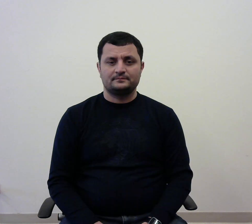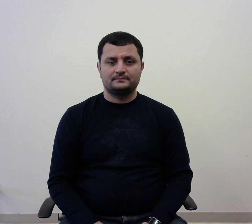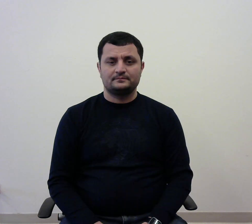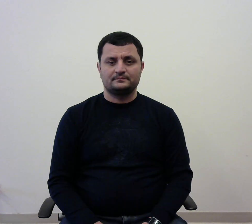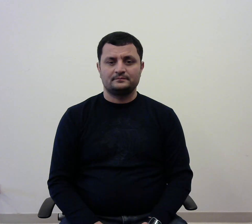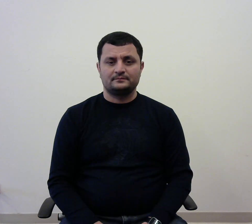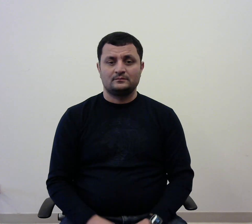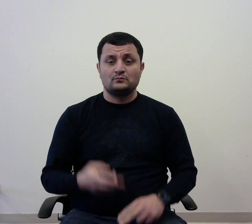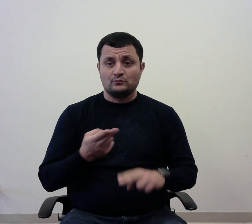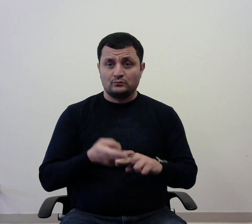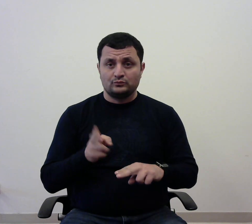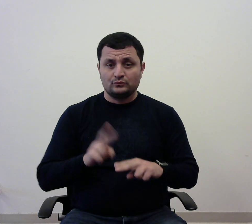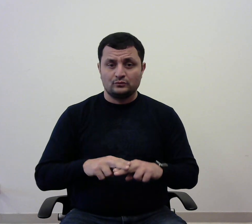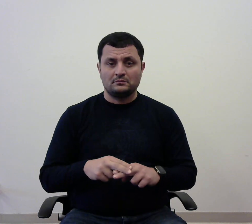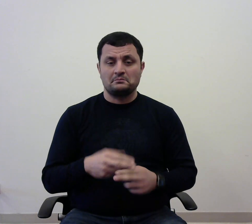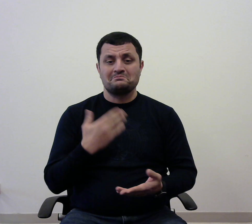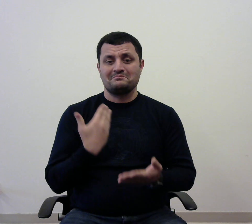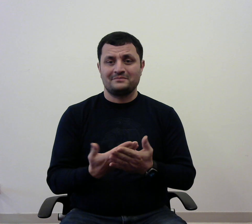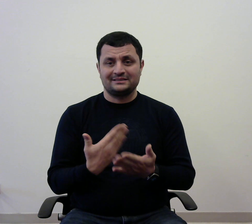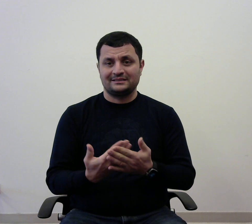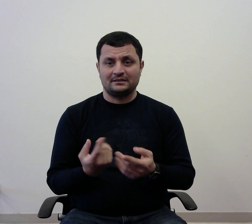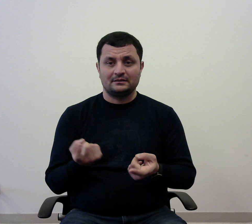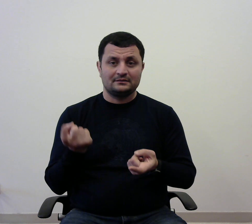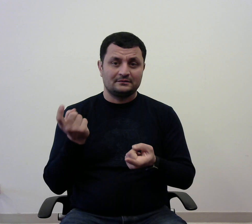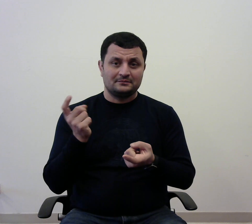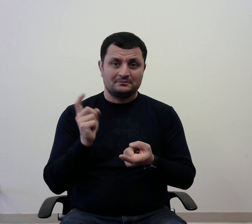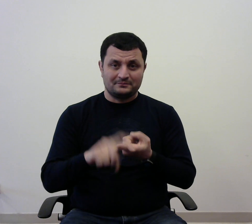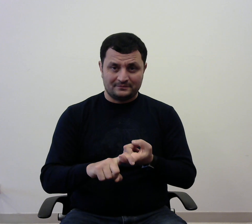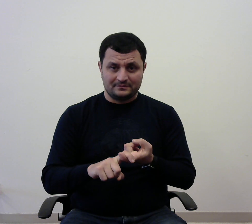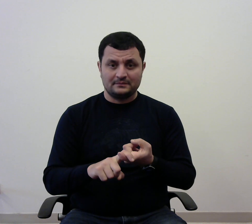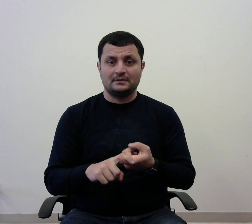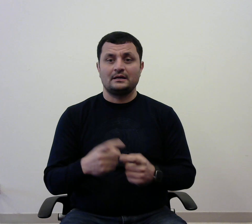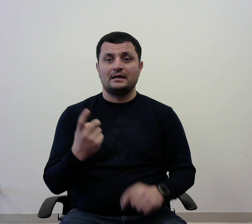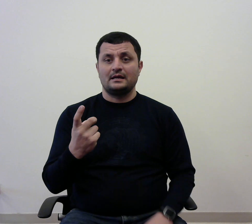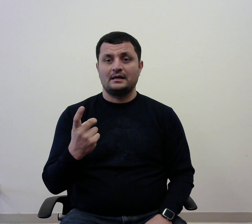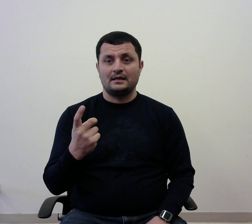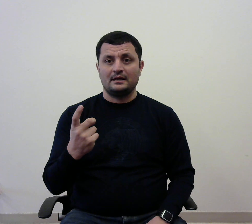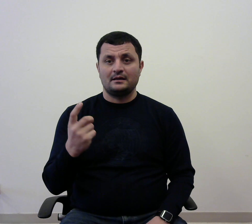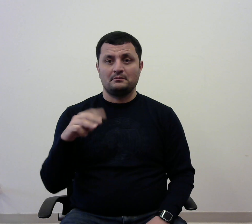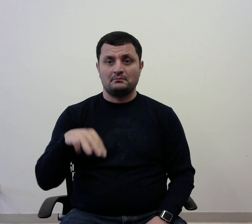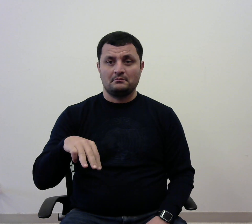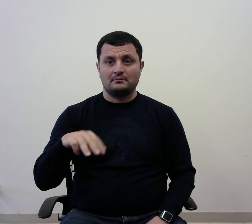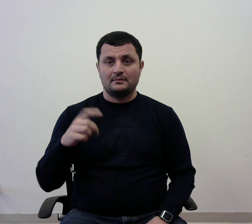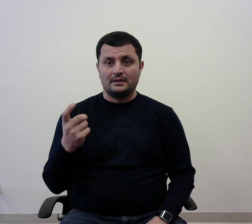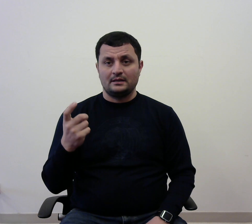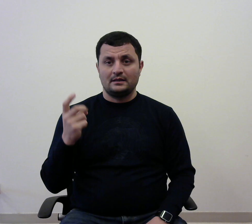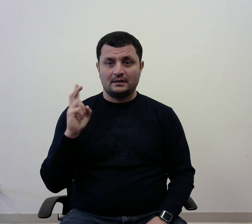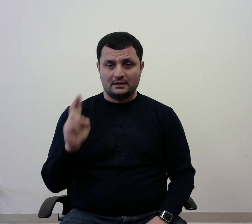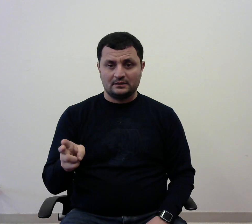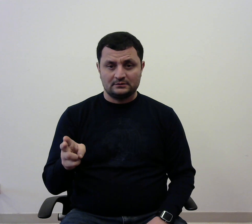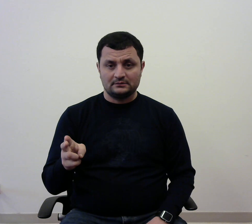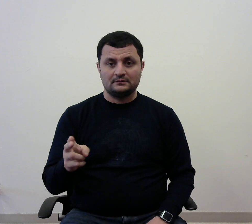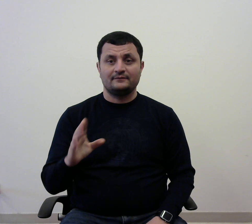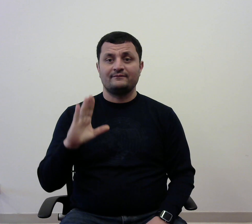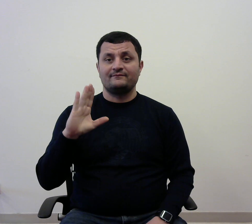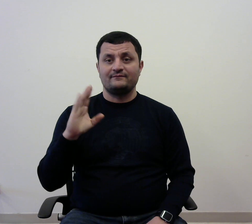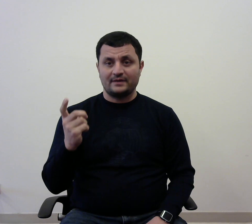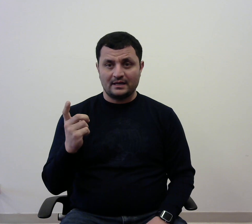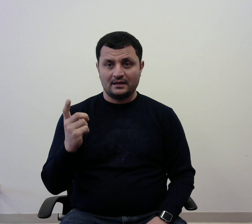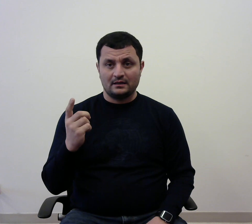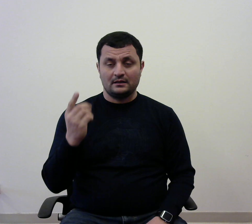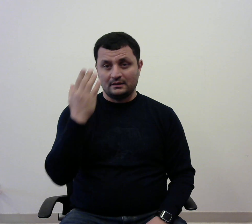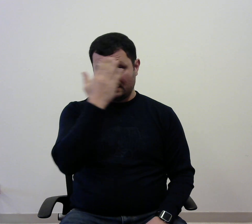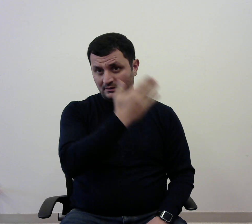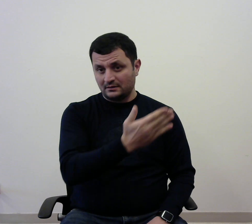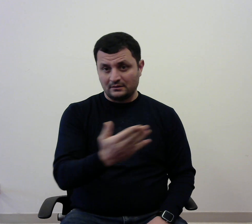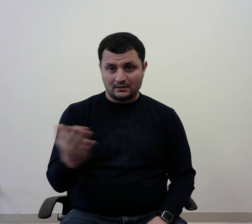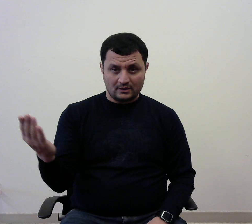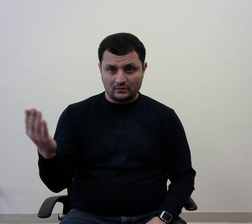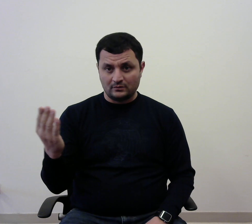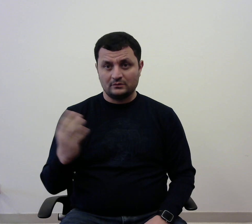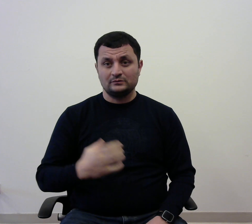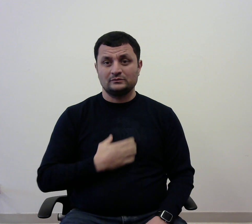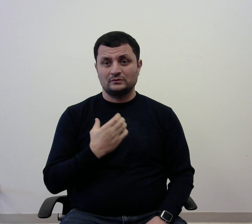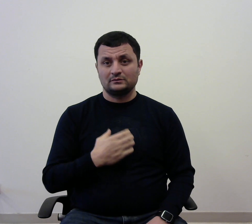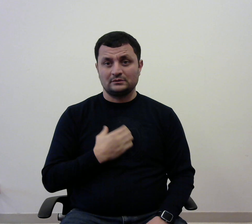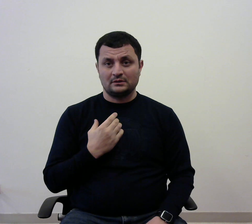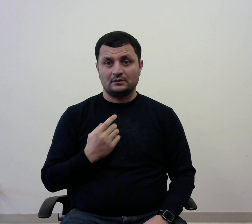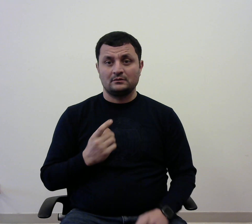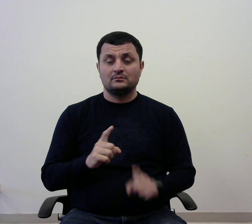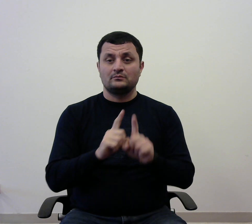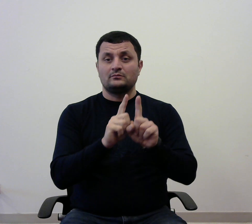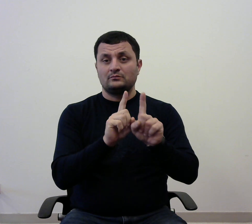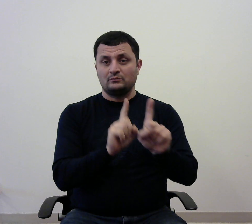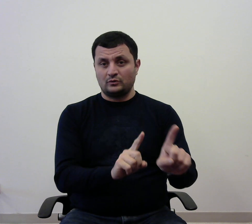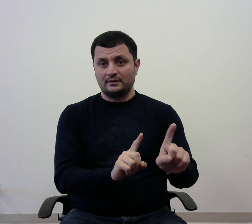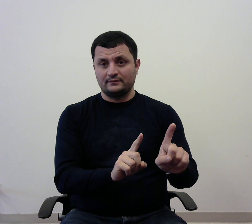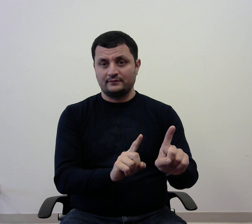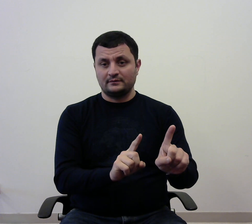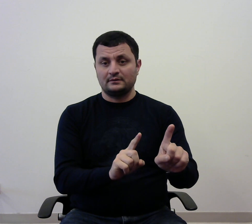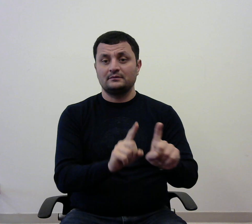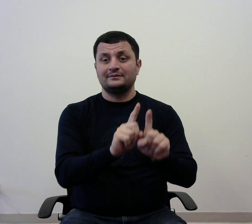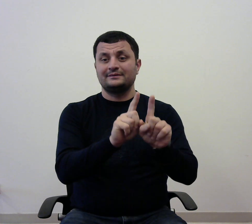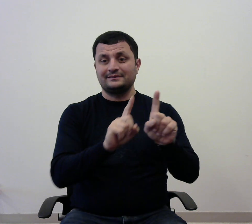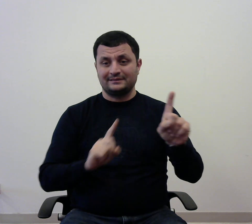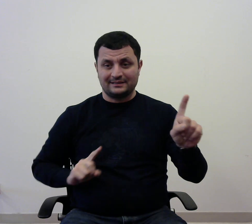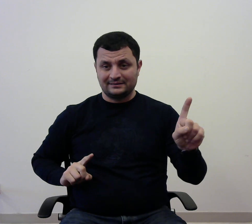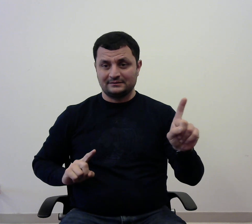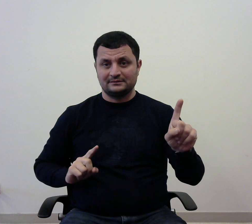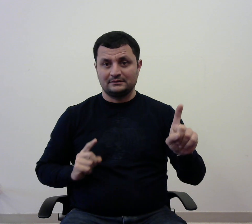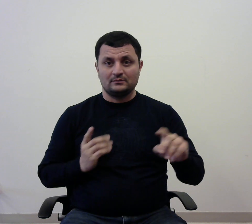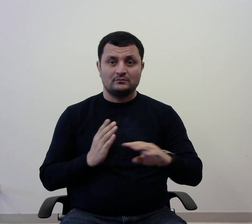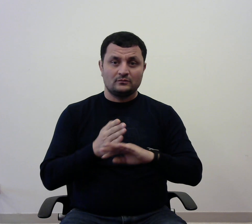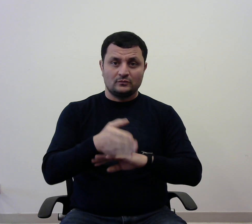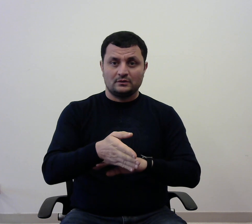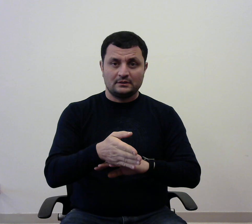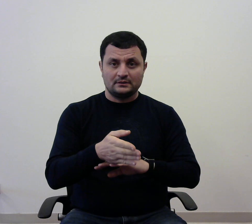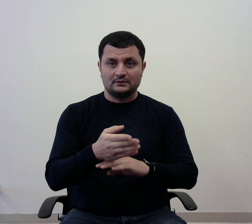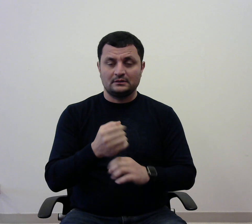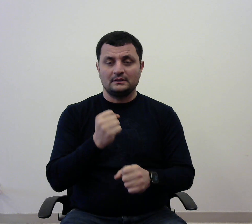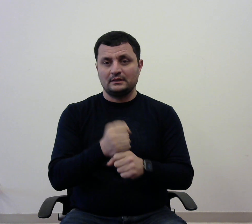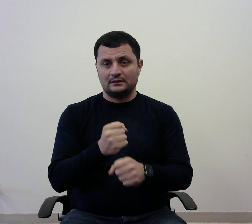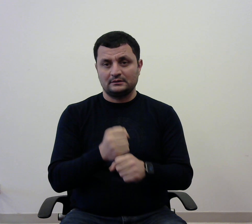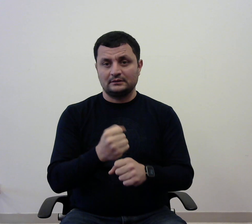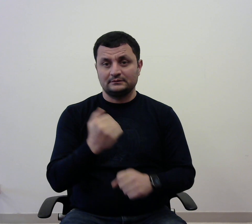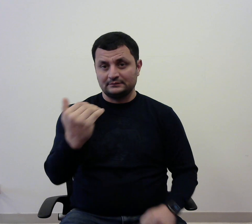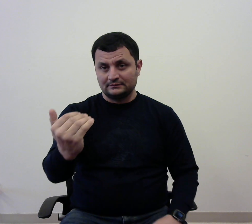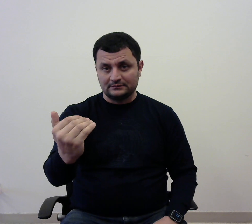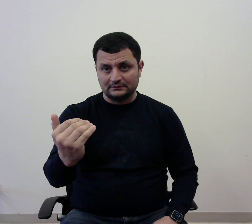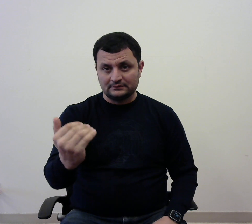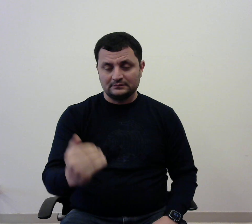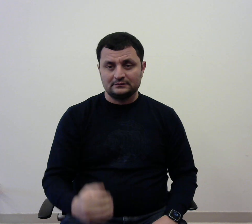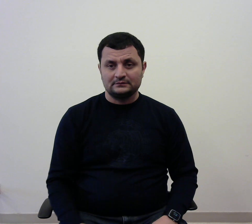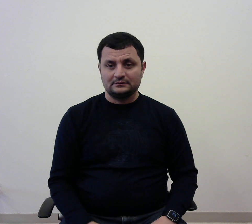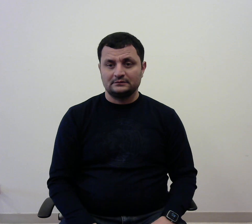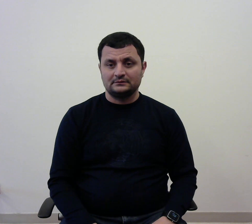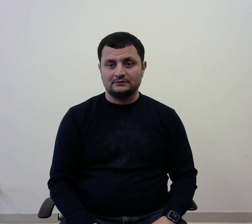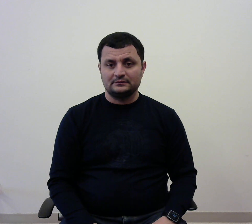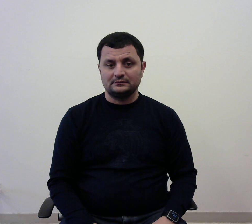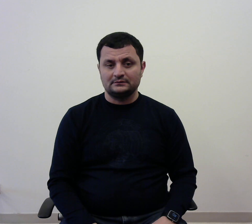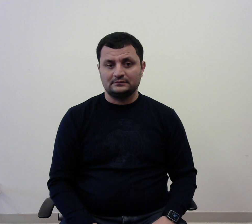Bu məsələ ilə bağlı Əmək və Əhalinin Sosial Müdafiəsi Nazirliyinə müraciət etməlisiniz